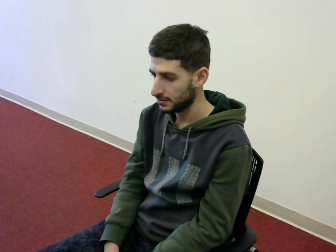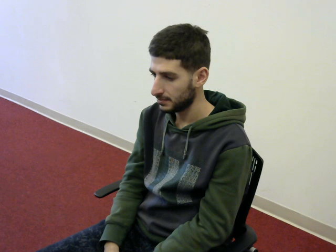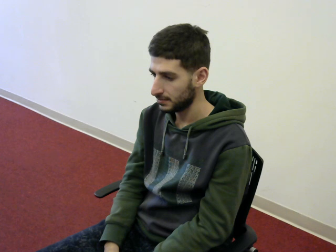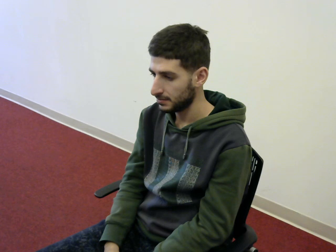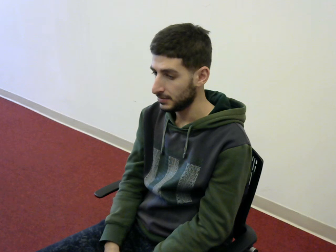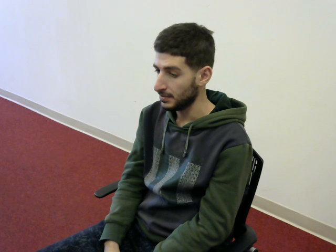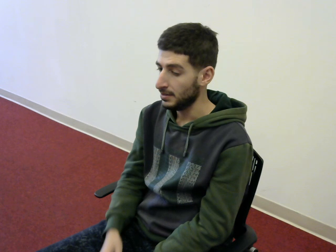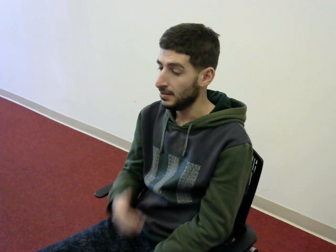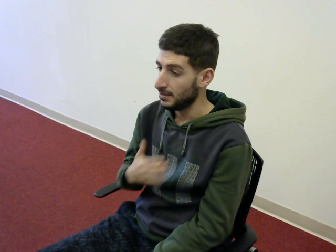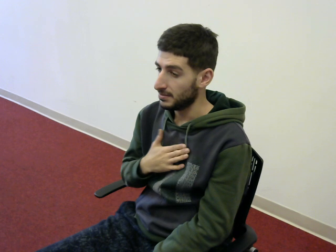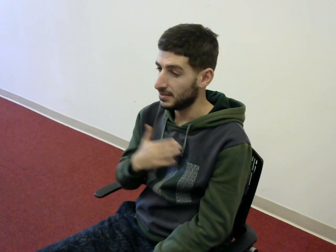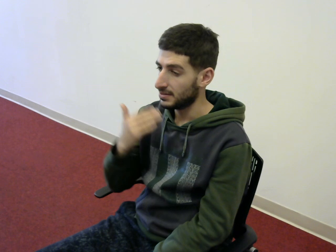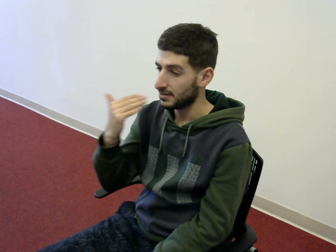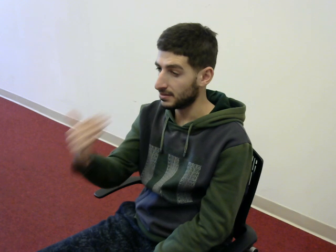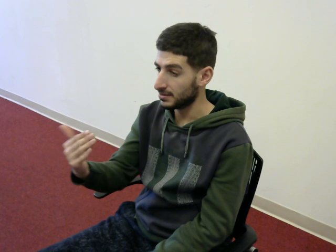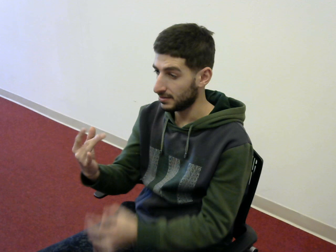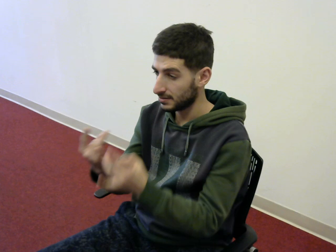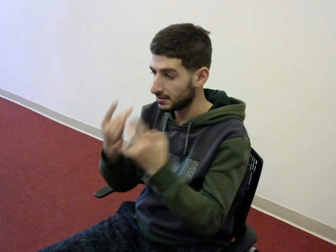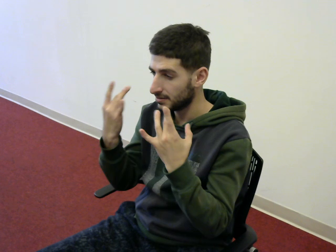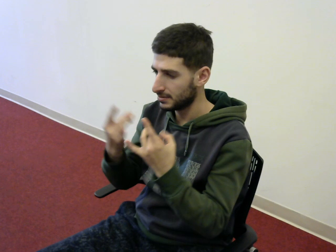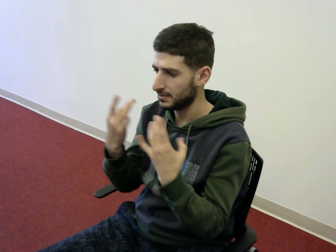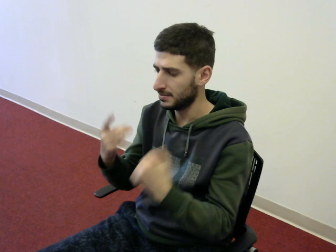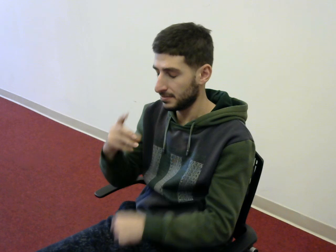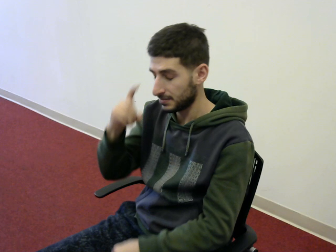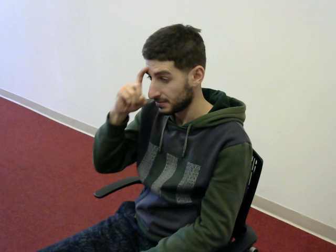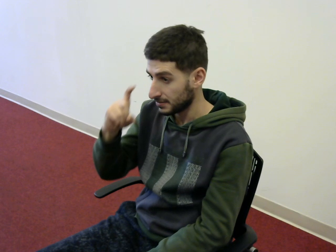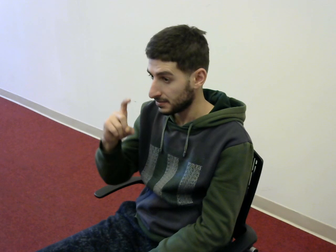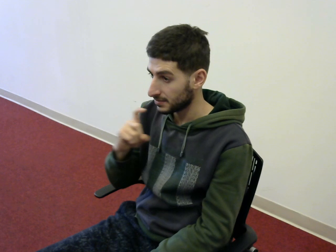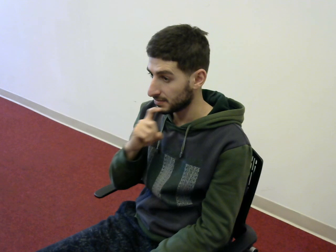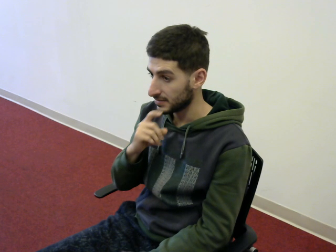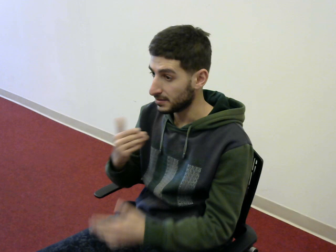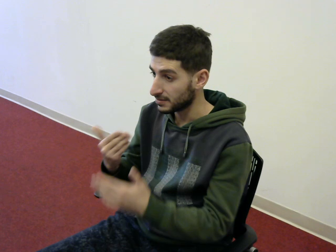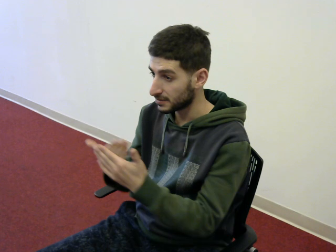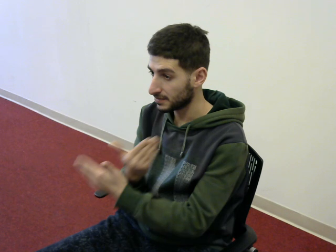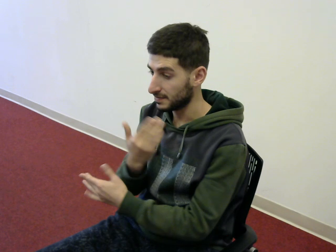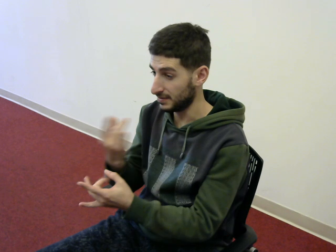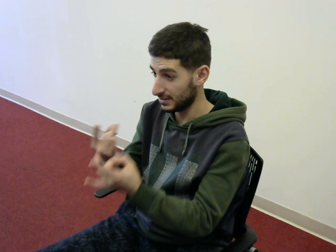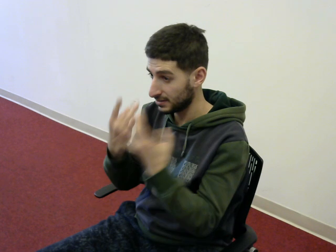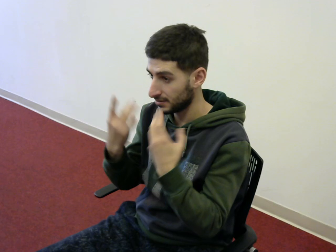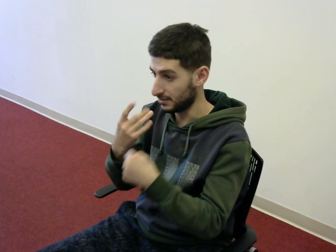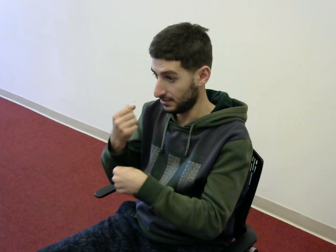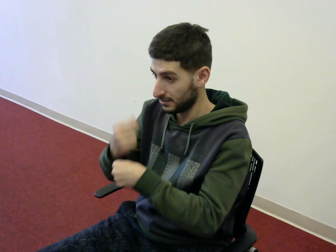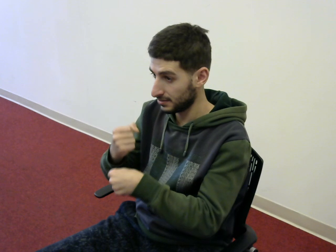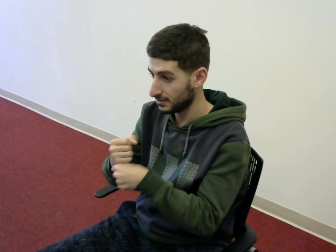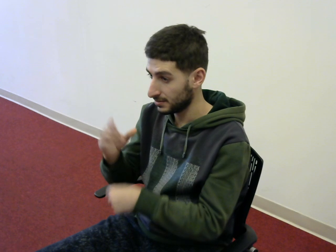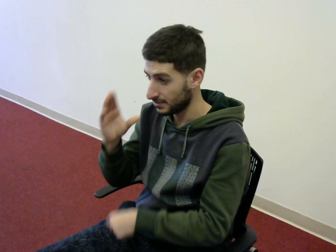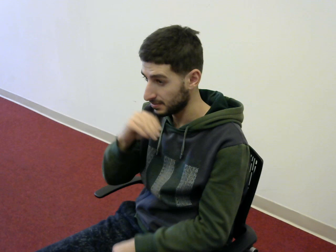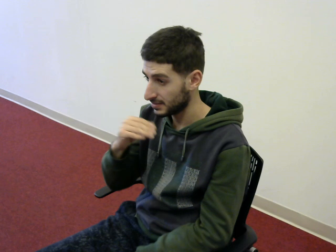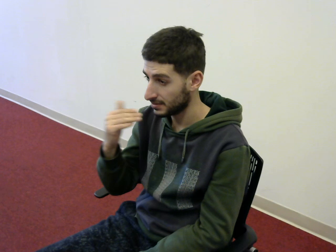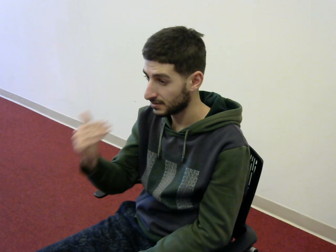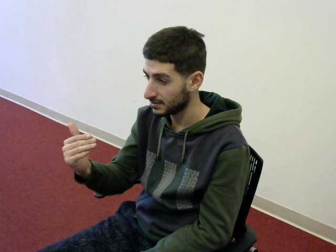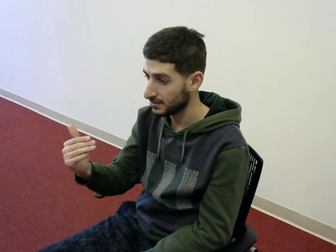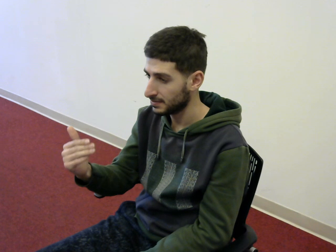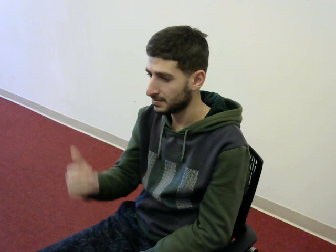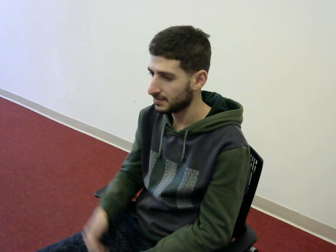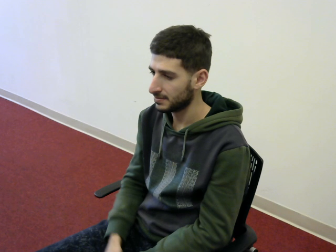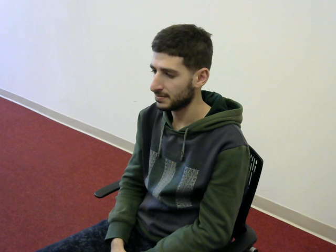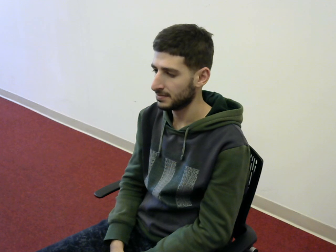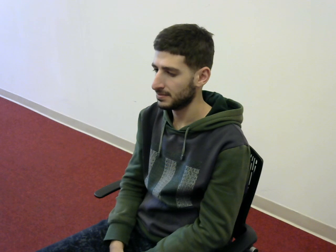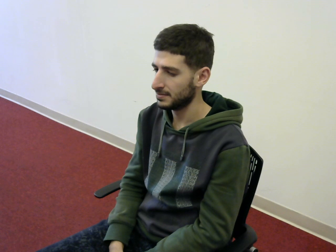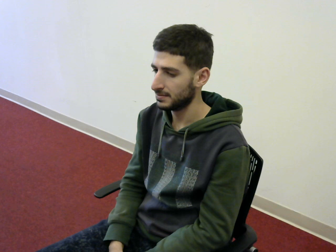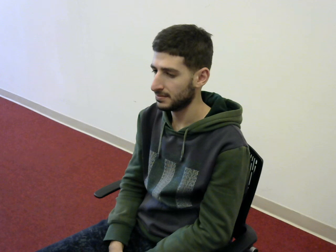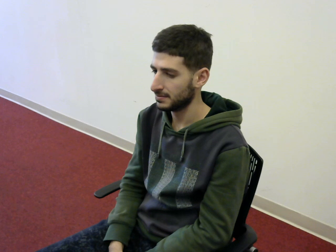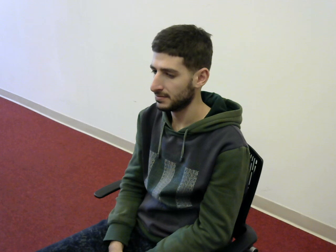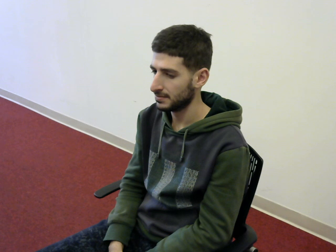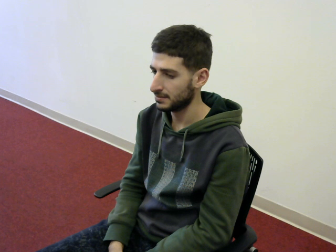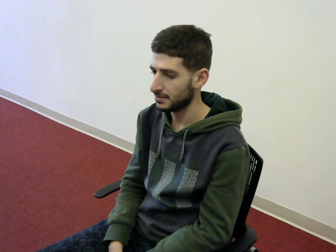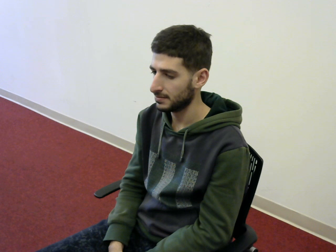Mən sizin dediklərinizi başa düşmədim, yenidən izah edə bilərsinizmi?